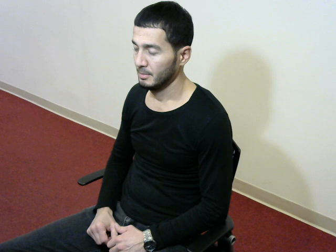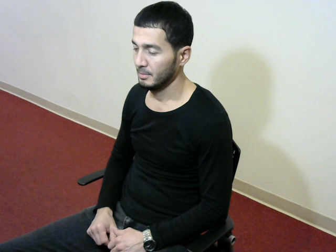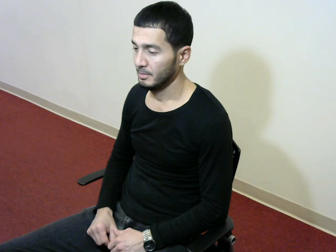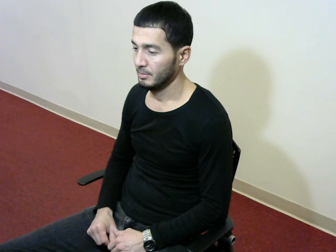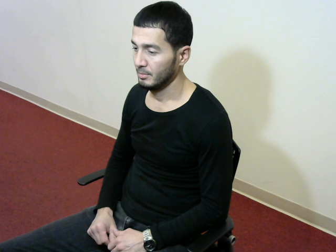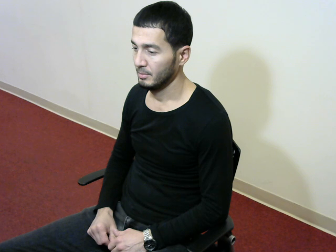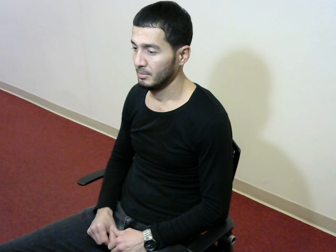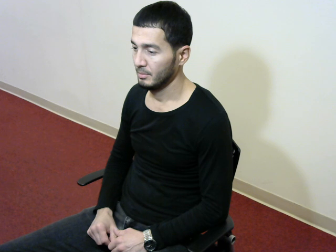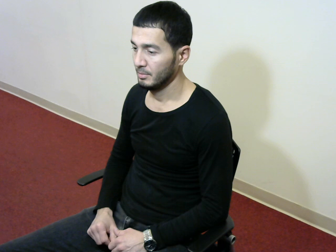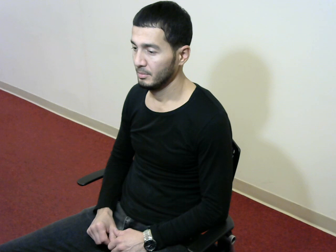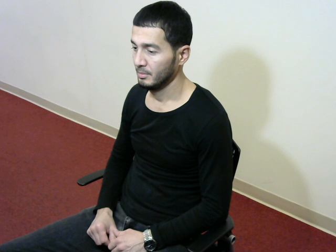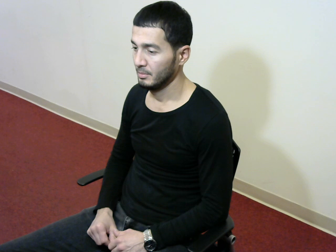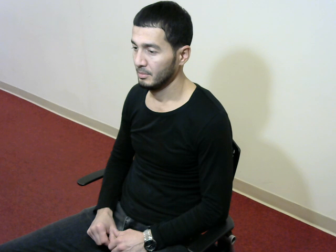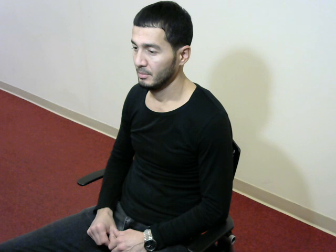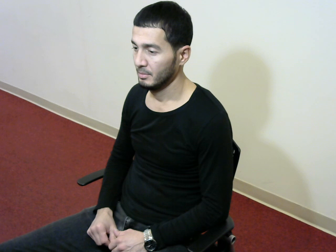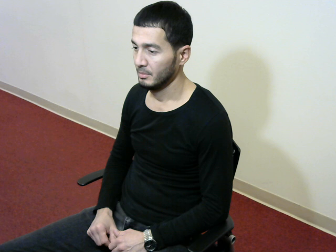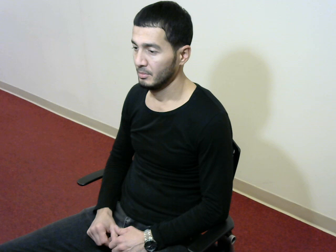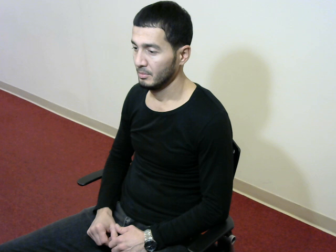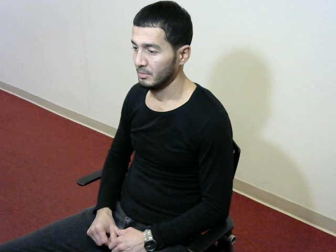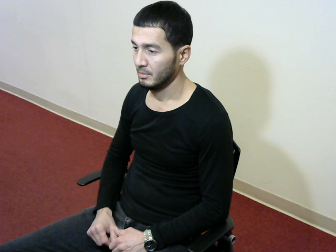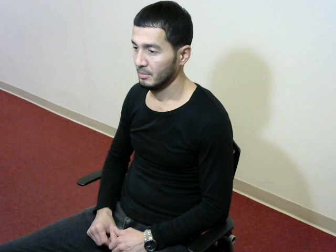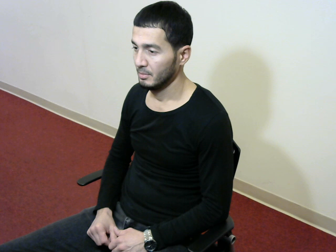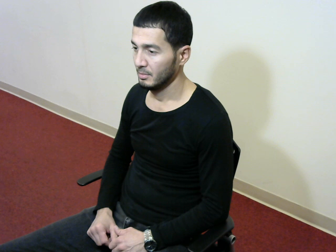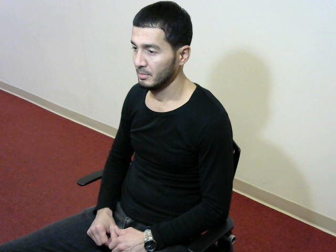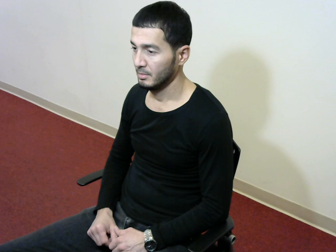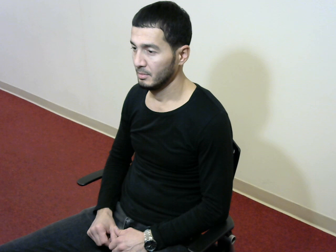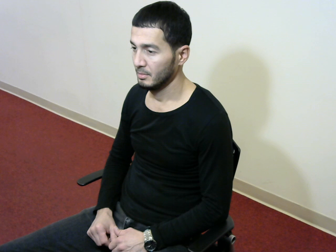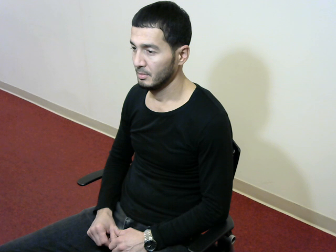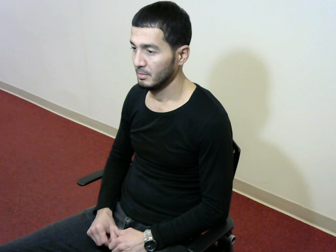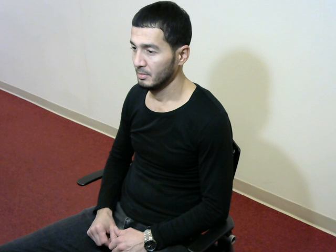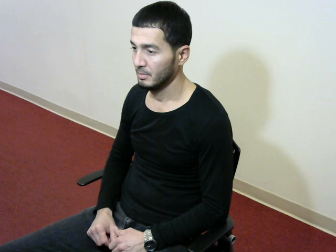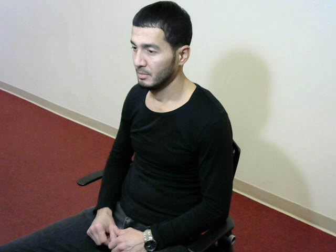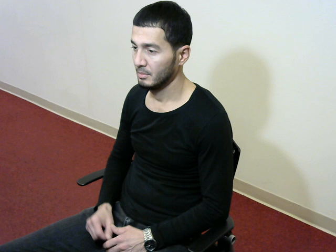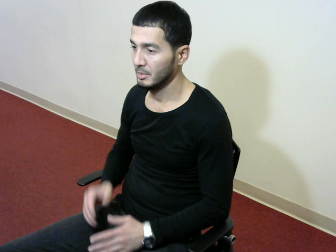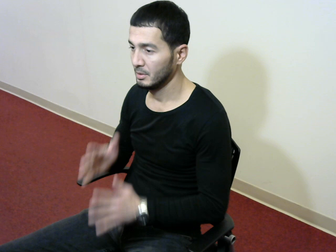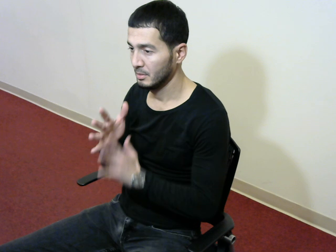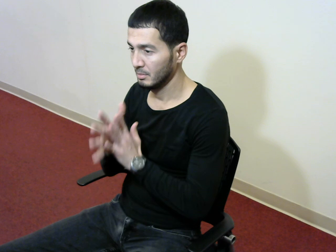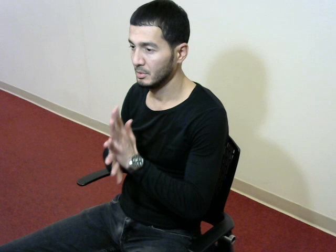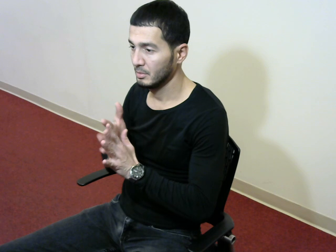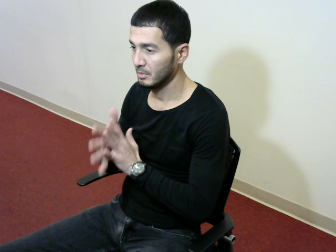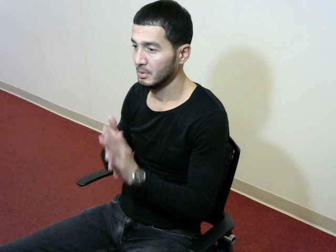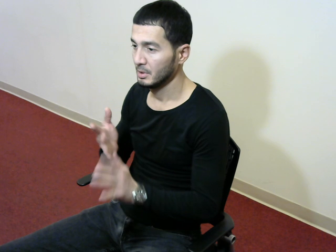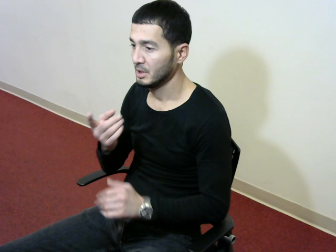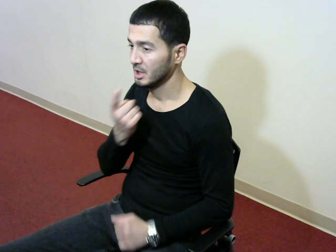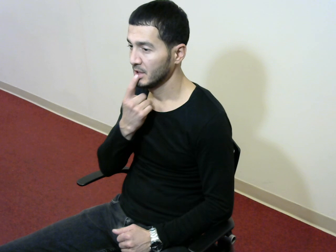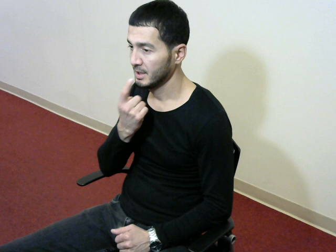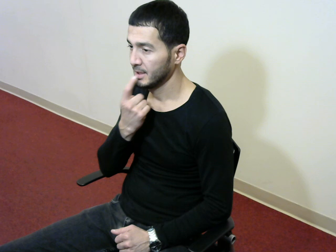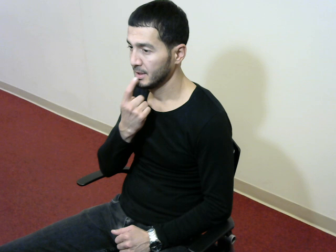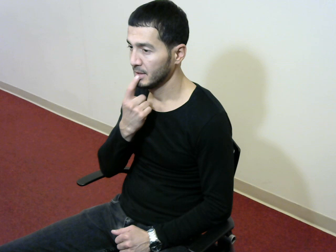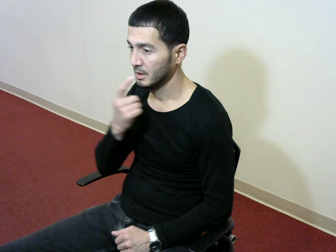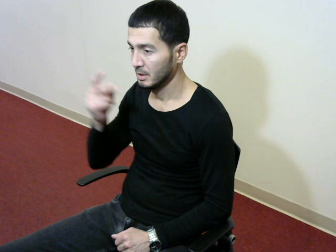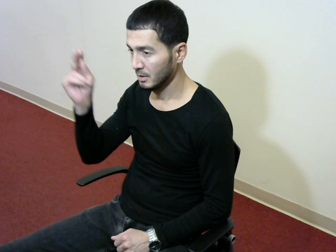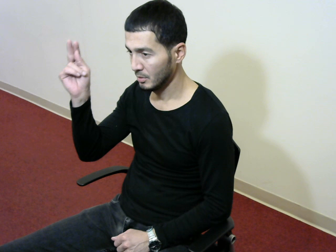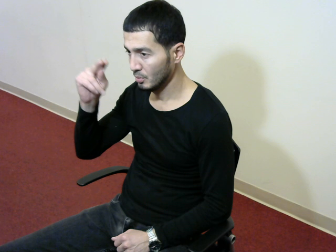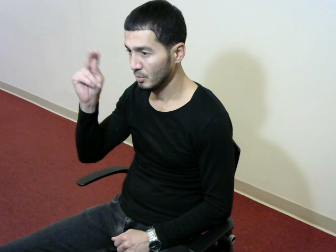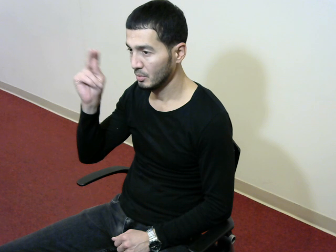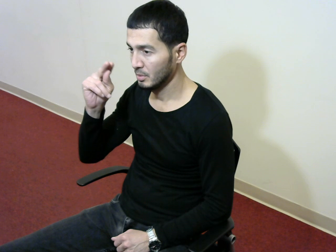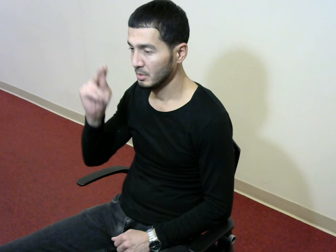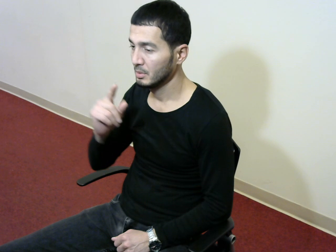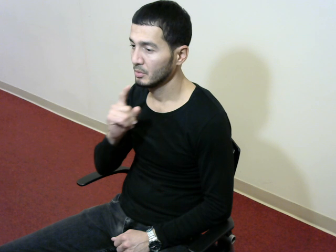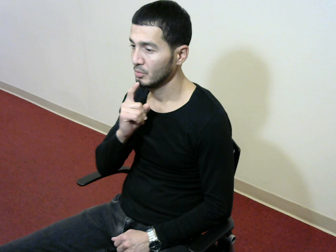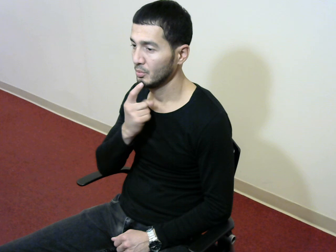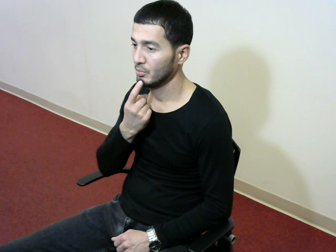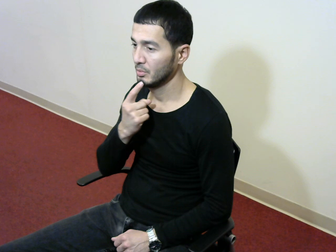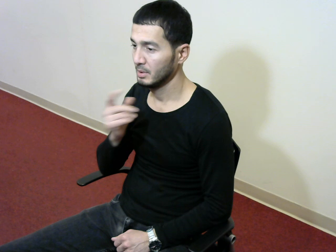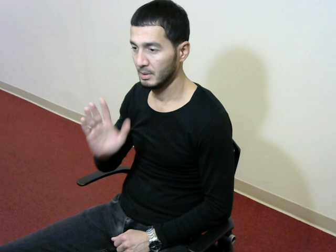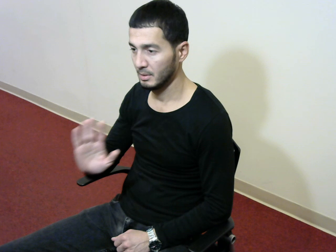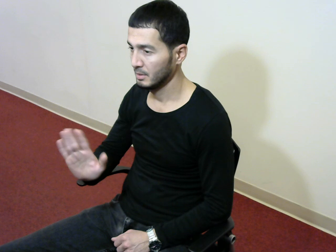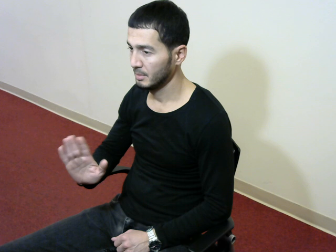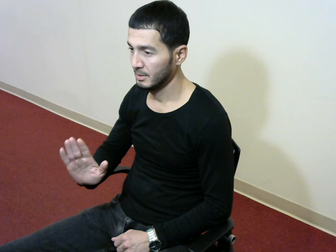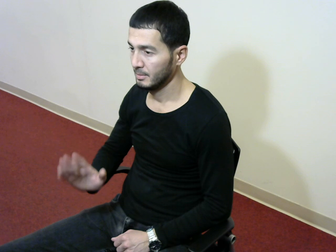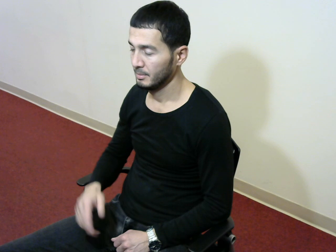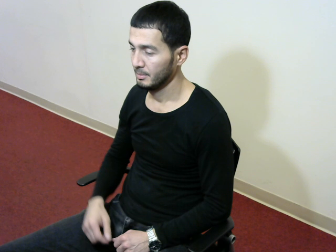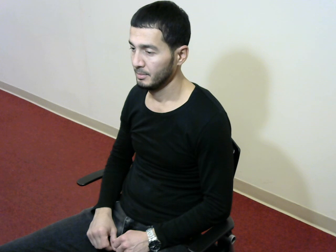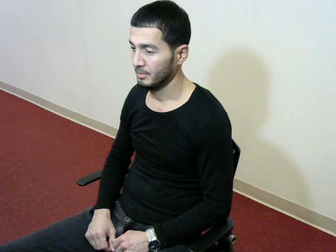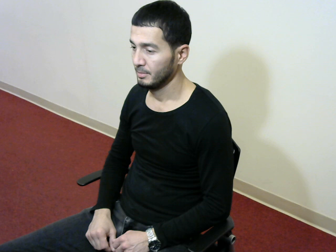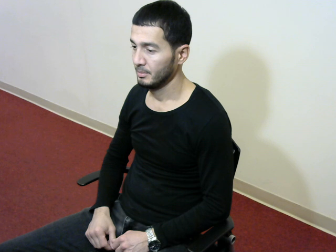İşarə dilini öyrənmək çətin deyil